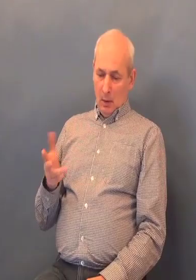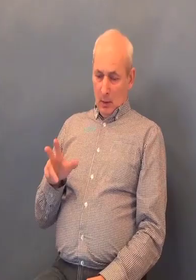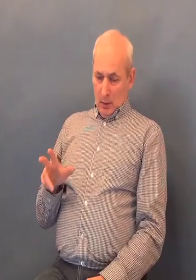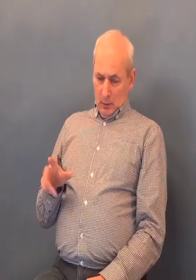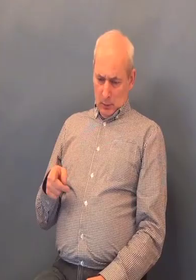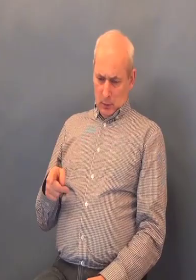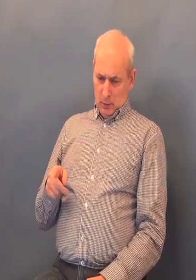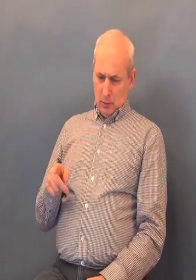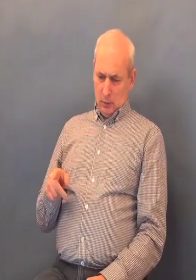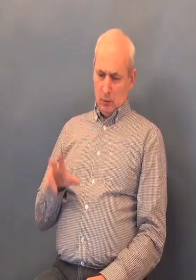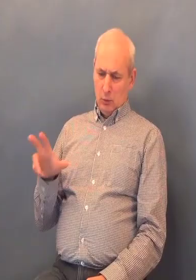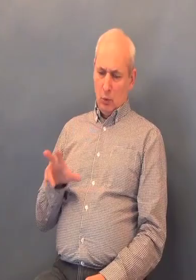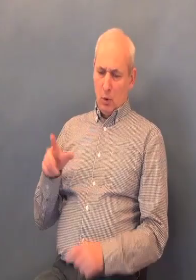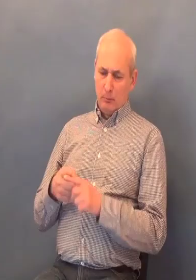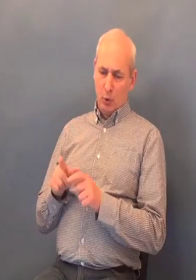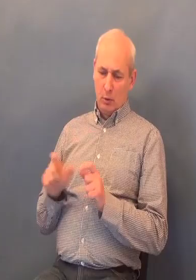Trzy, trzy i pół godziny.